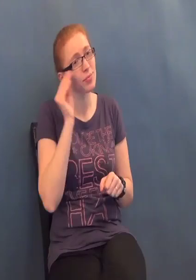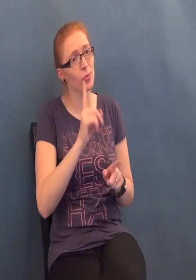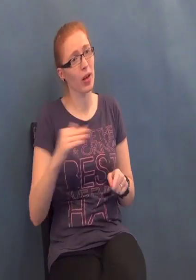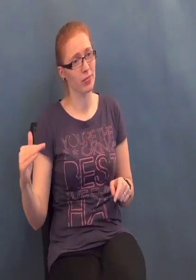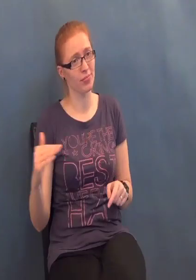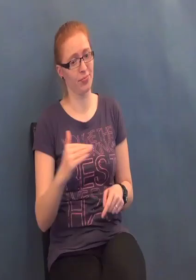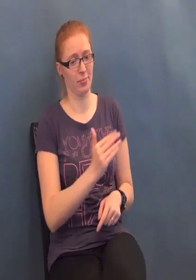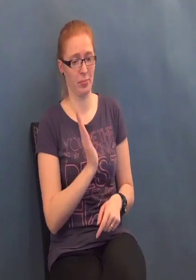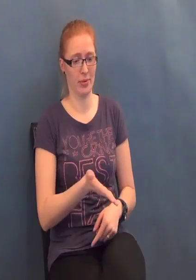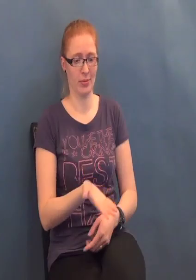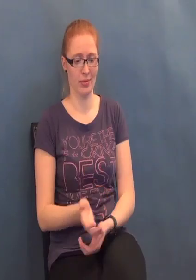Informuje: "Uwaga, nadjeżdża drezyna".